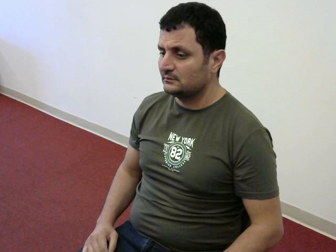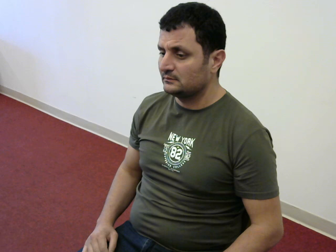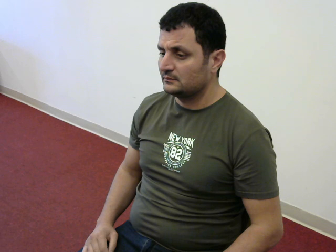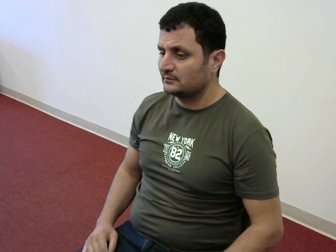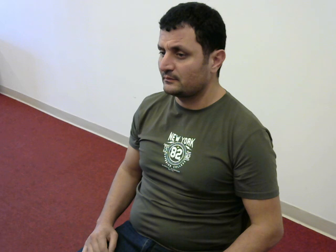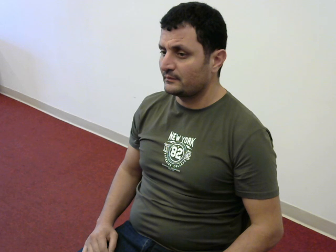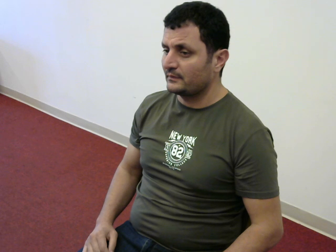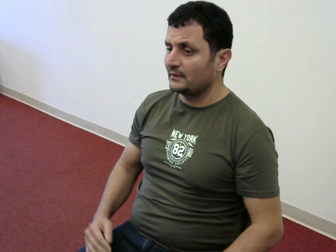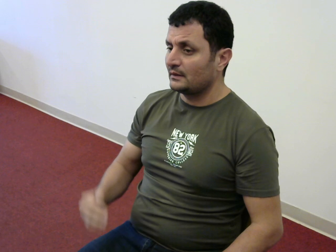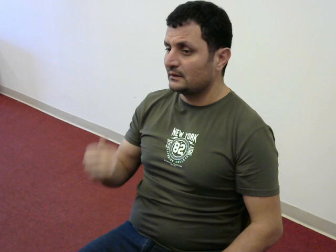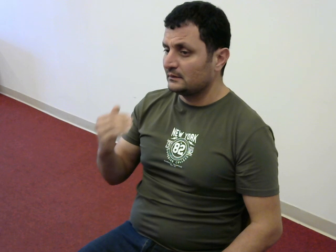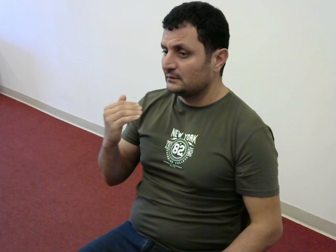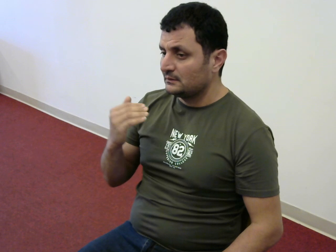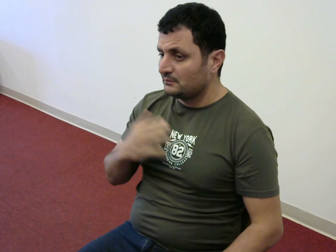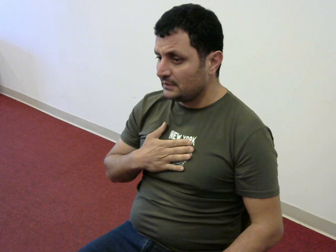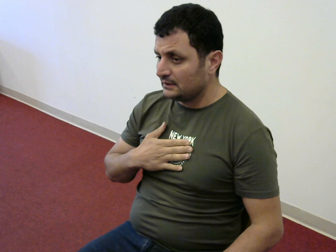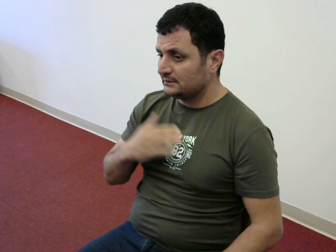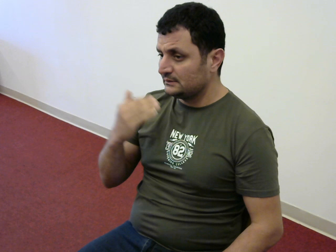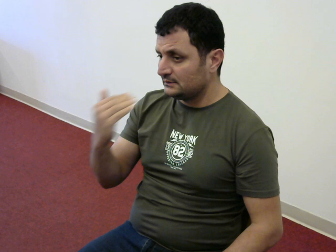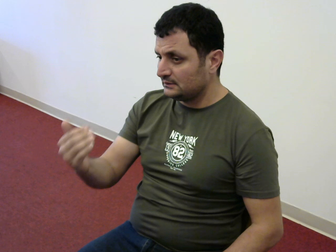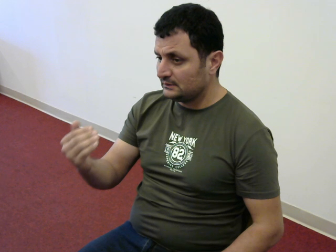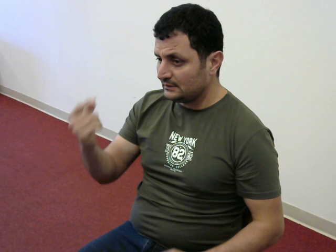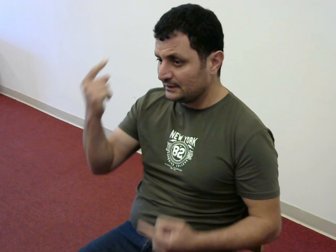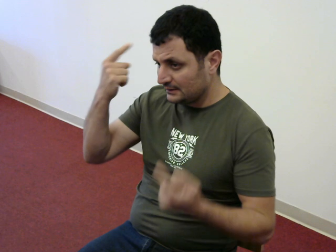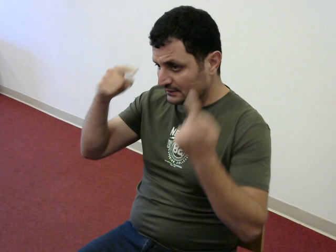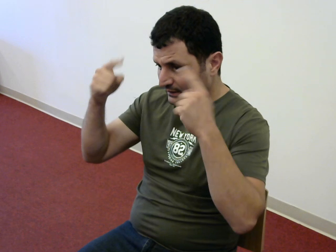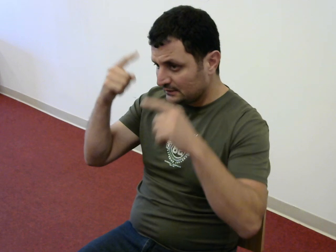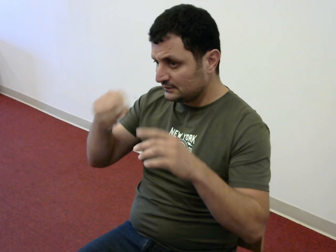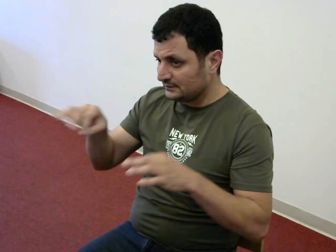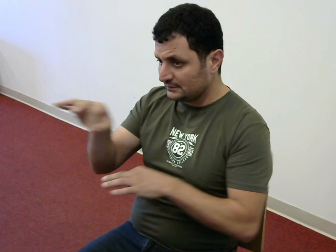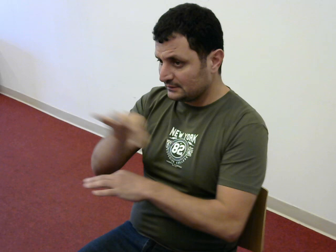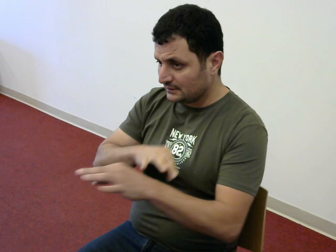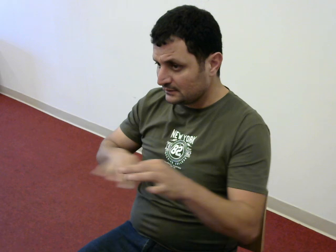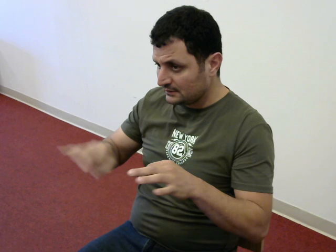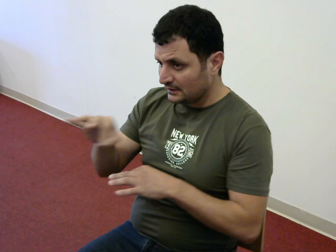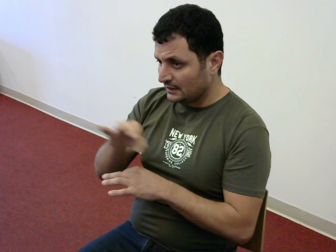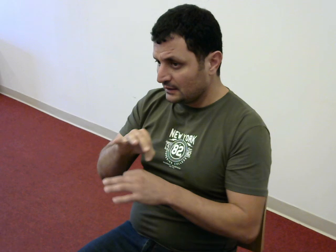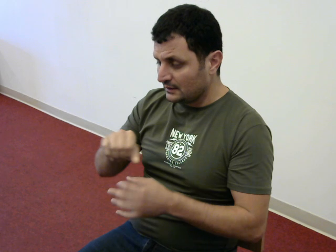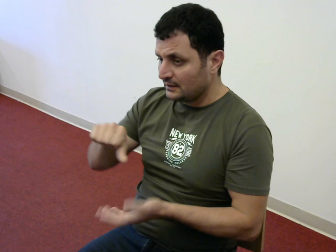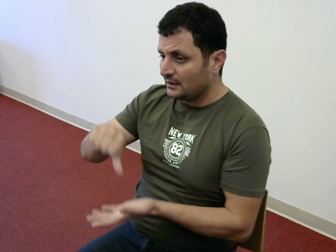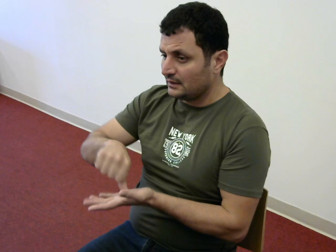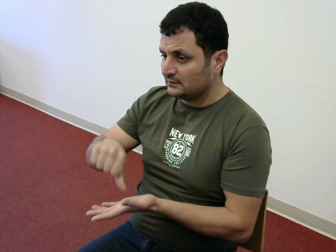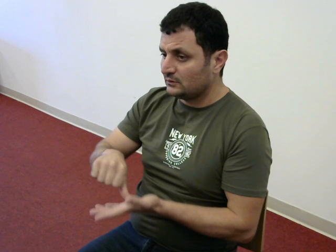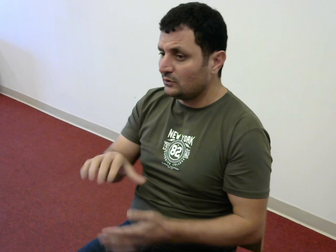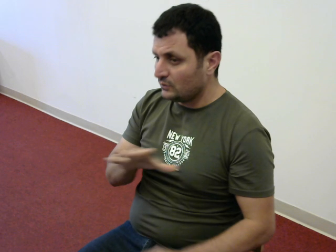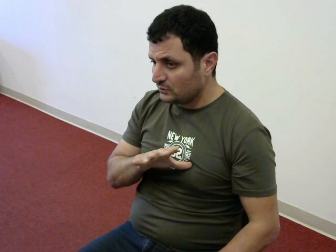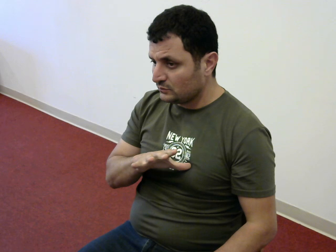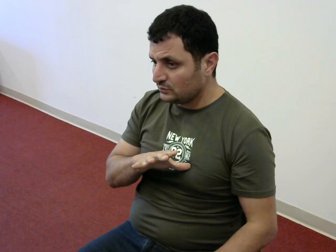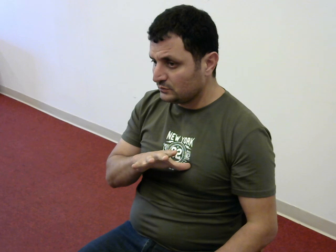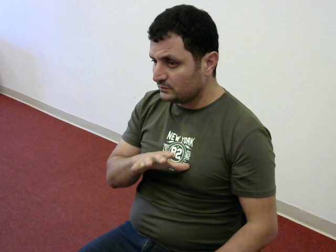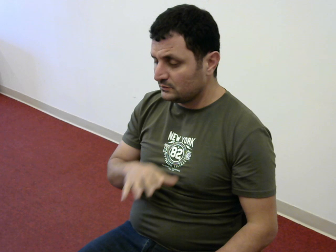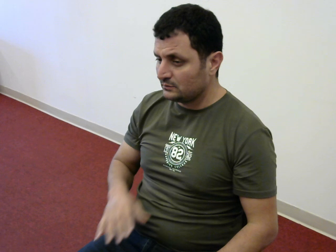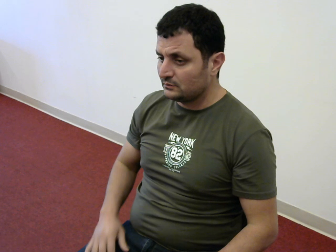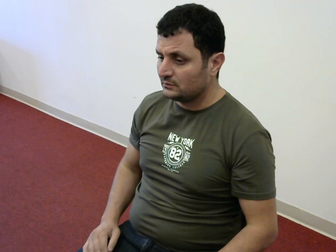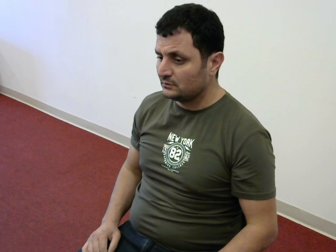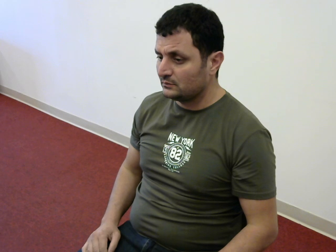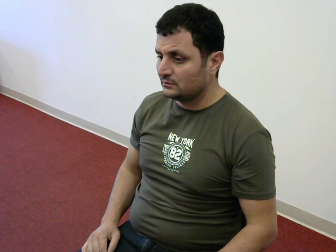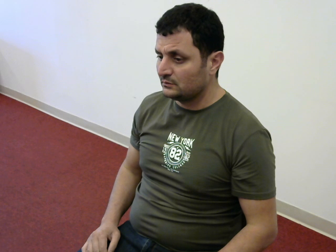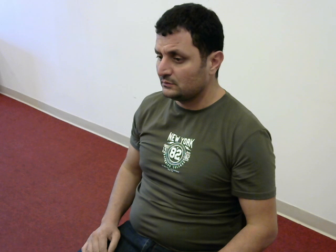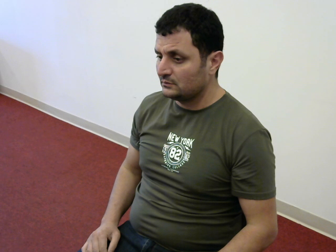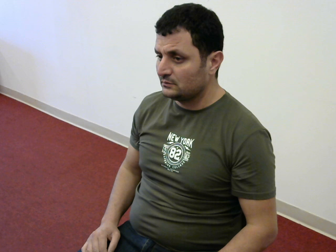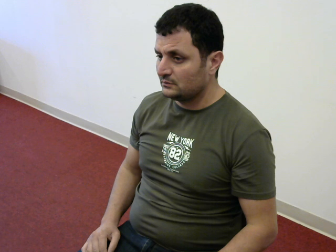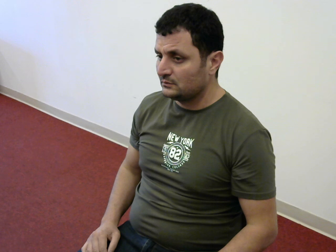Mən sizin layihədə iştirak etmək istərdim